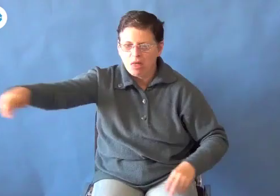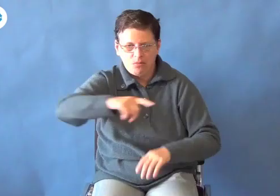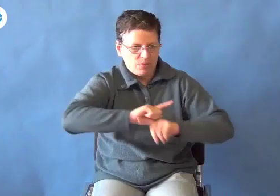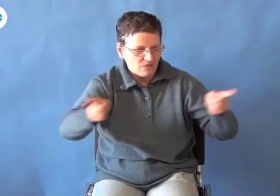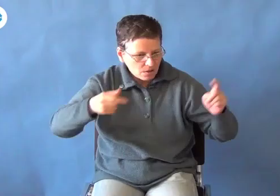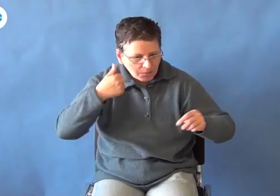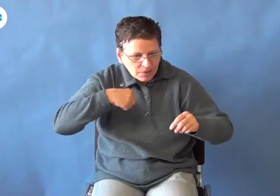Tu nie wolno przechodzić.